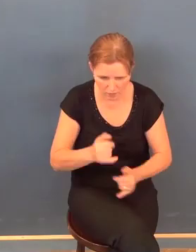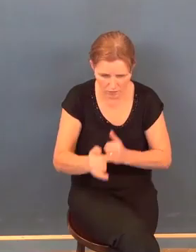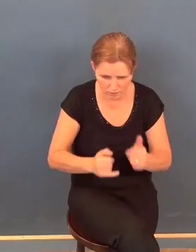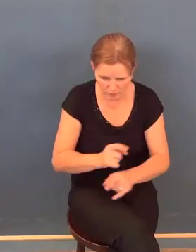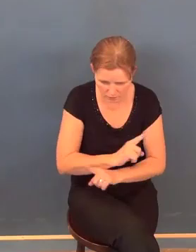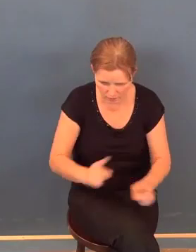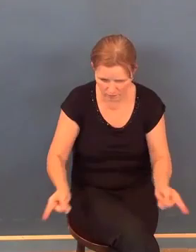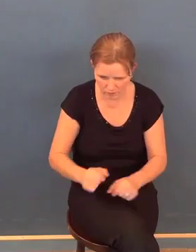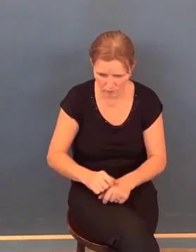Na rowerze nie wolno.